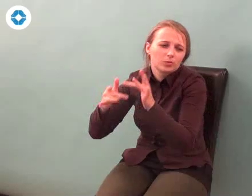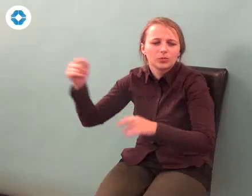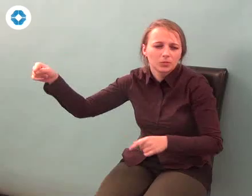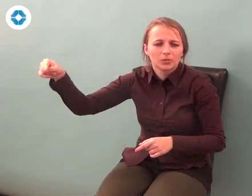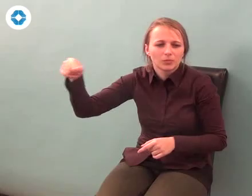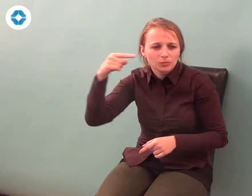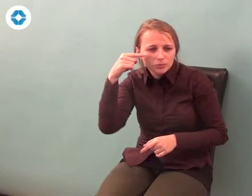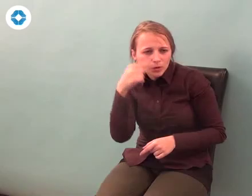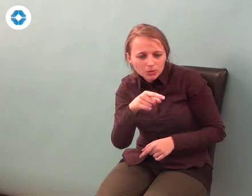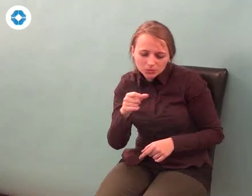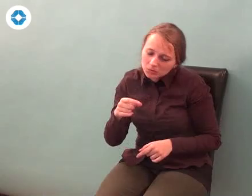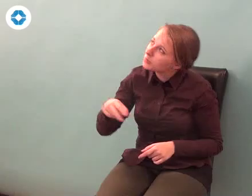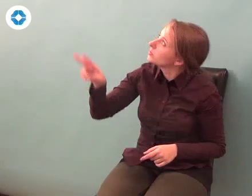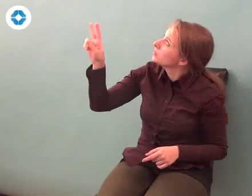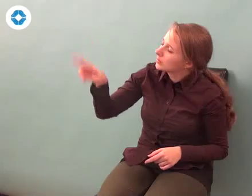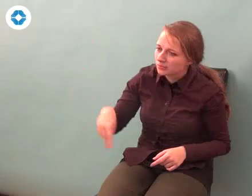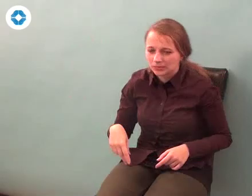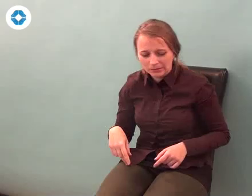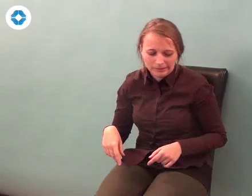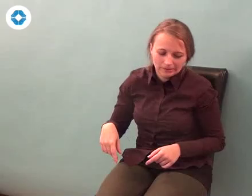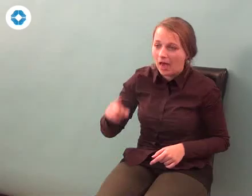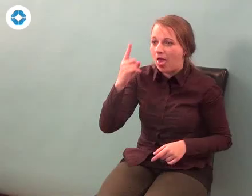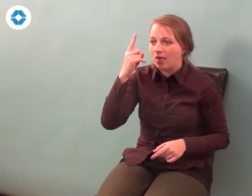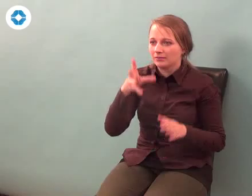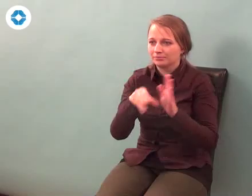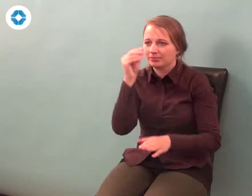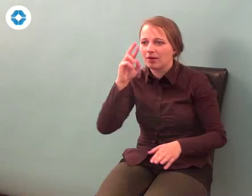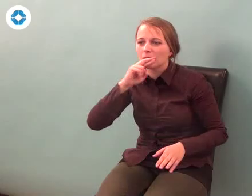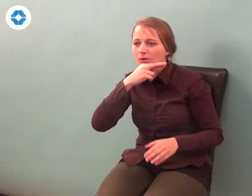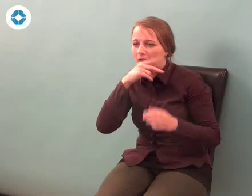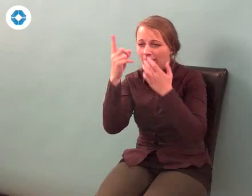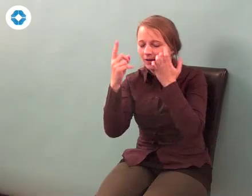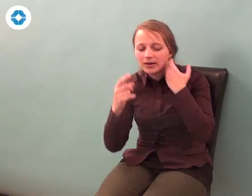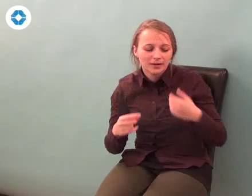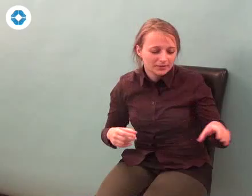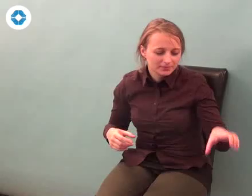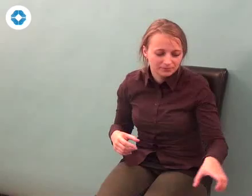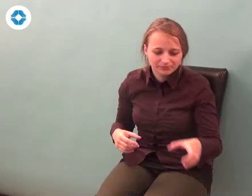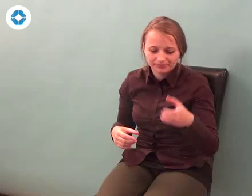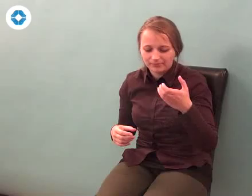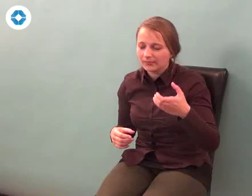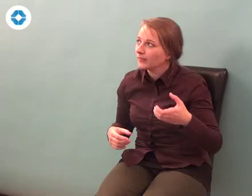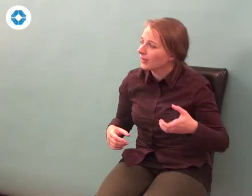Przejeżdżając spostrzega mężczyznę na drzewie i kradnie jedną gruszkę.